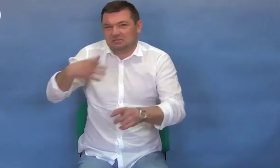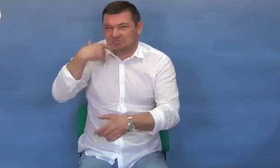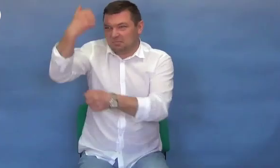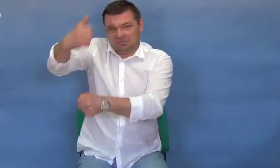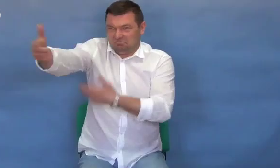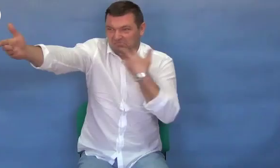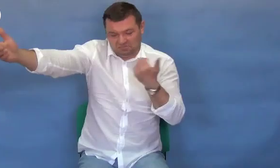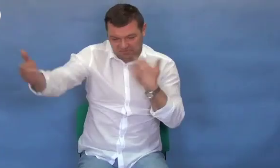Nie stoi nigdzie taki znak.